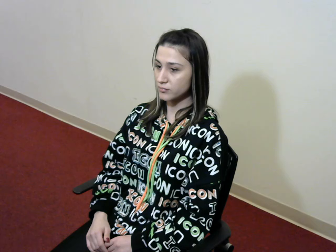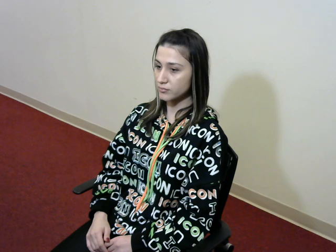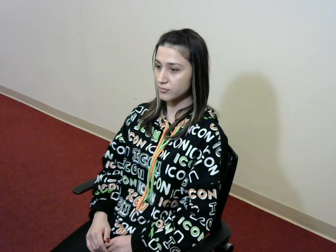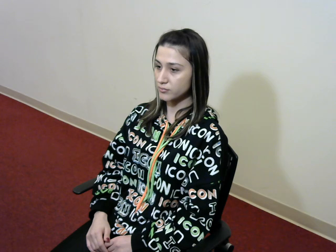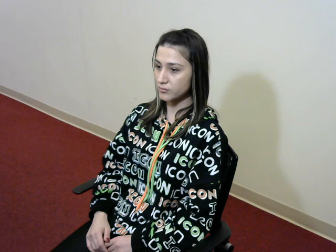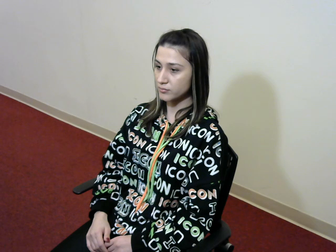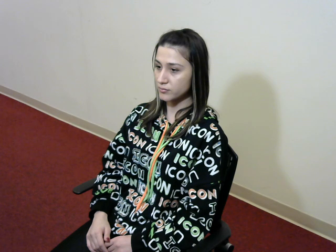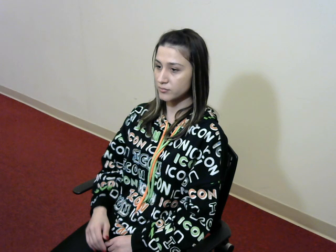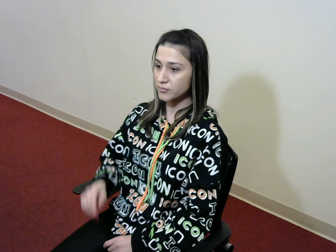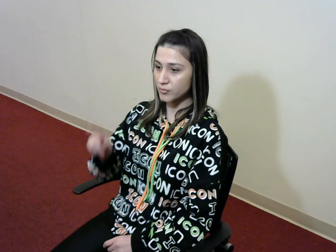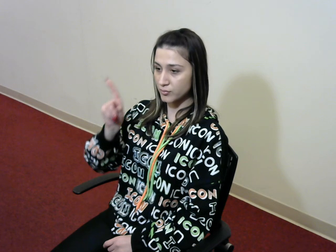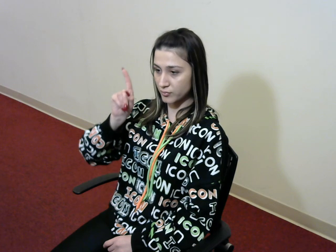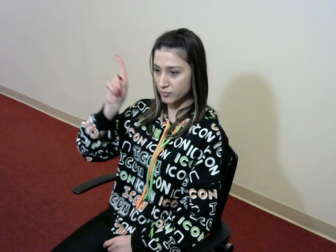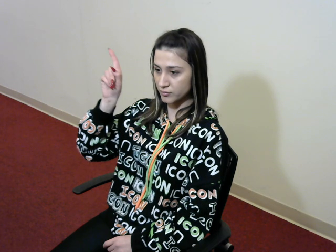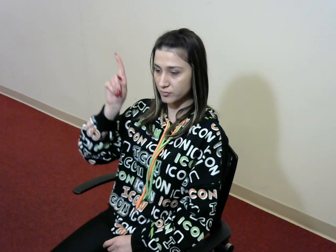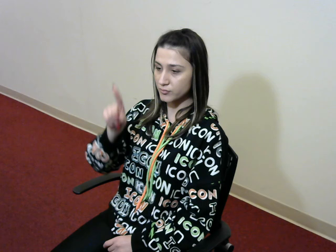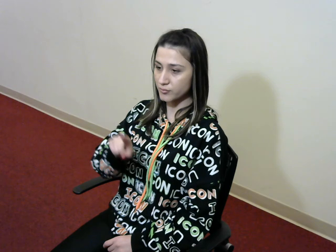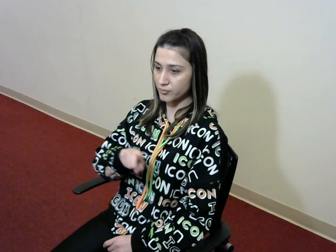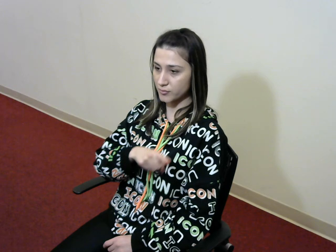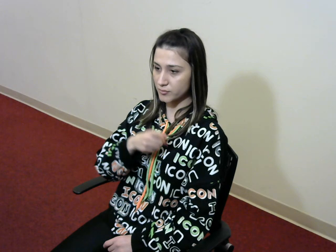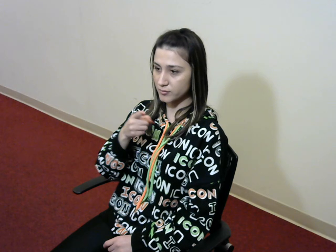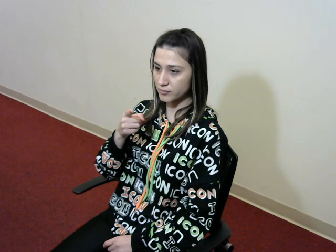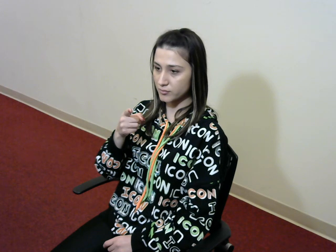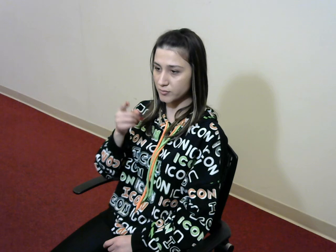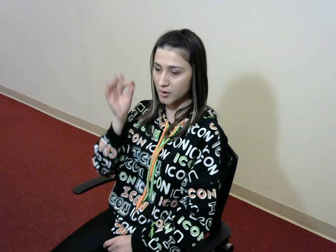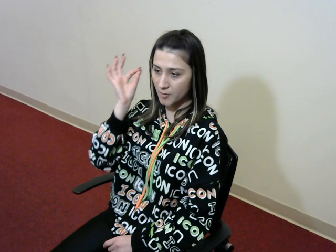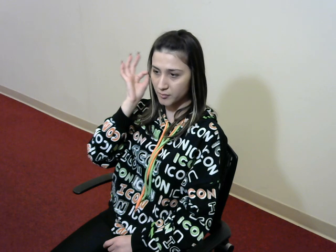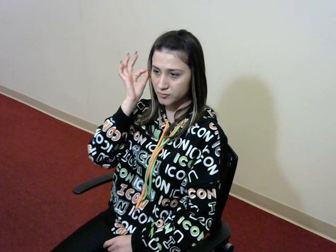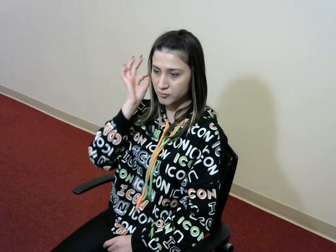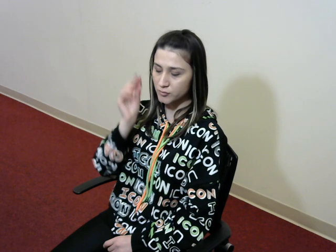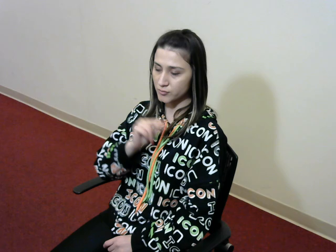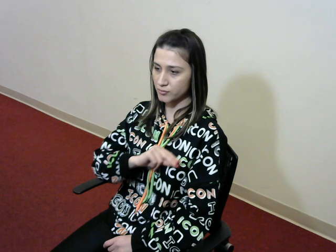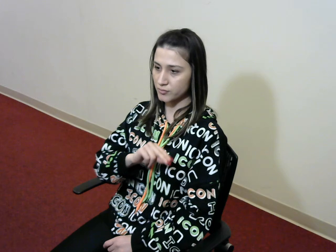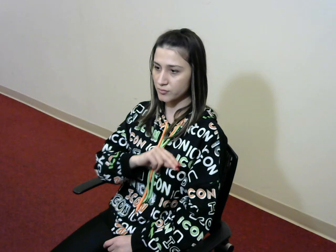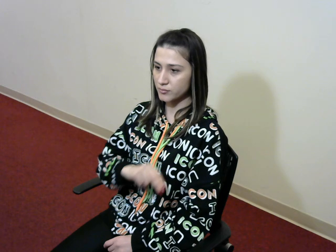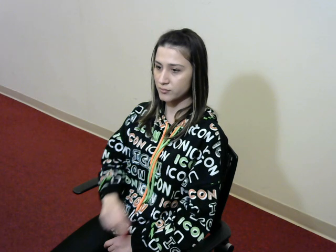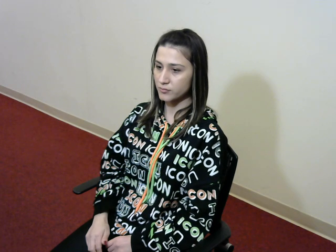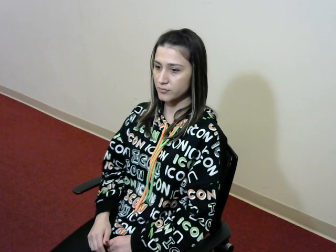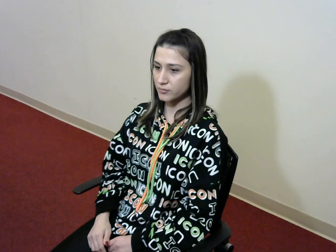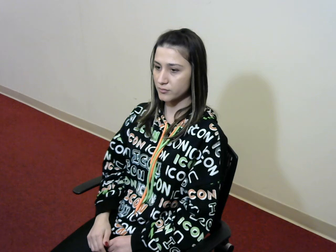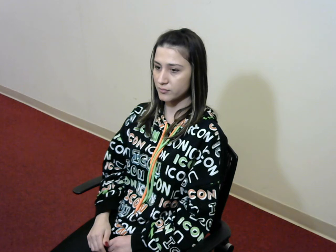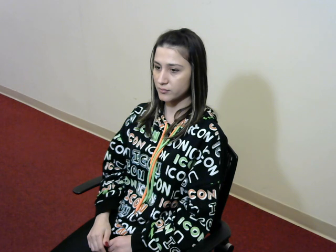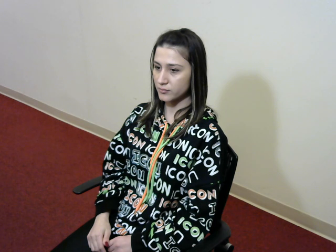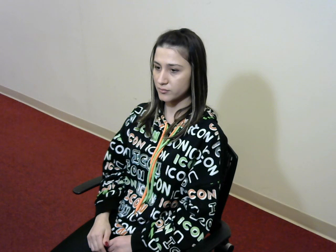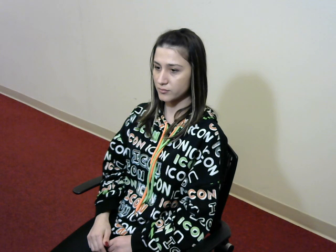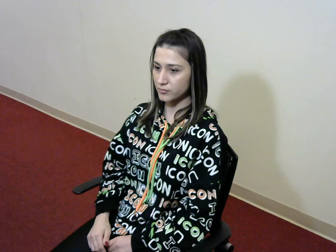Orda professional həkimlər çalışır